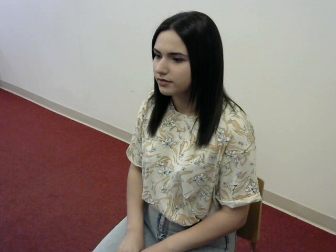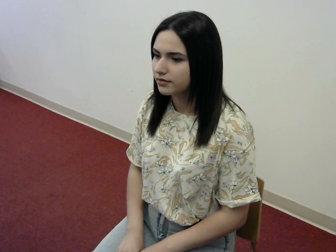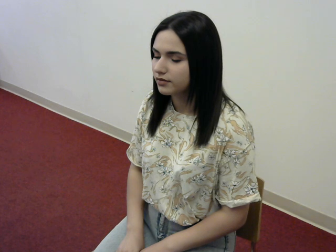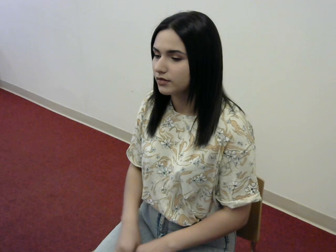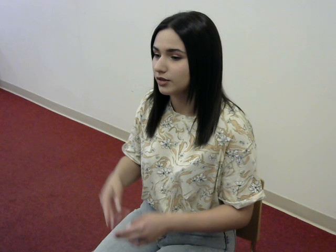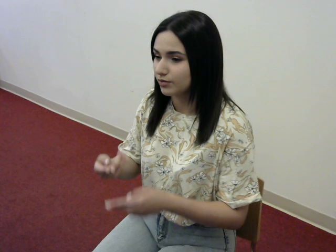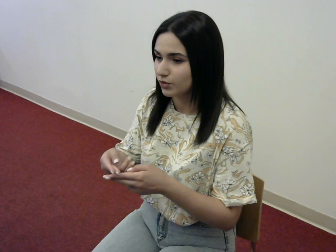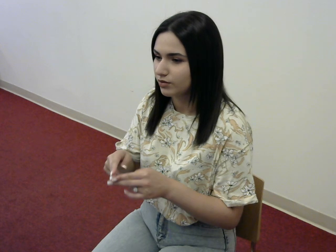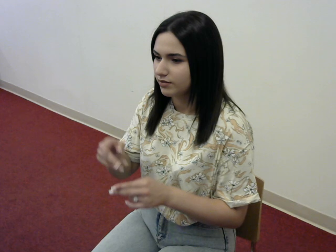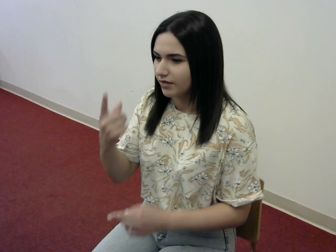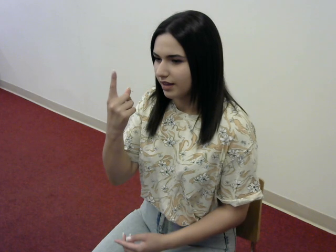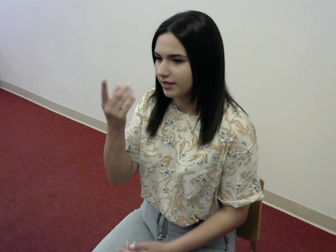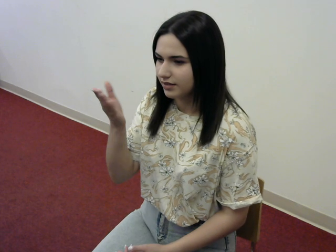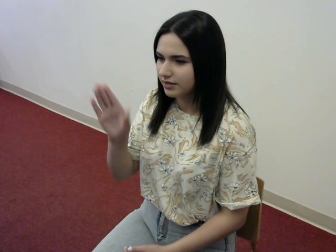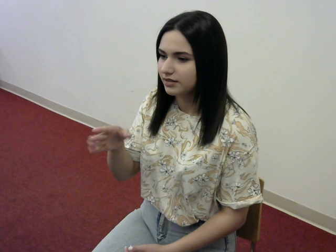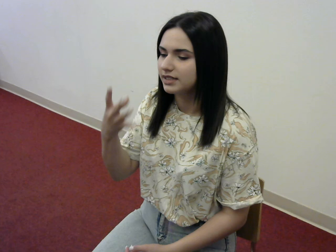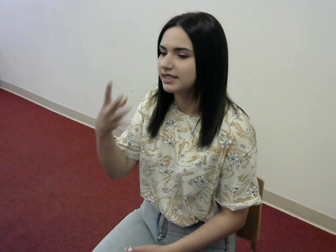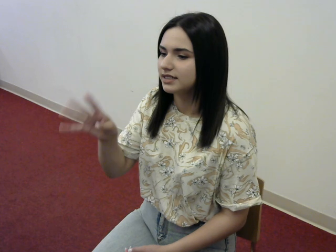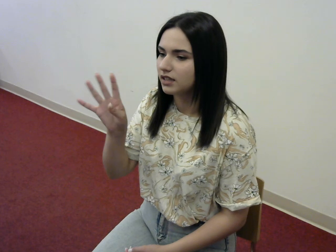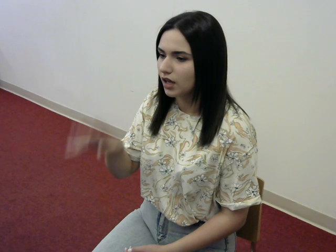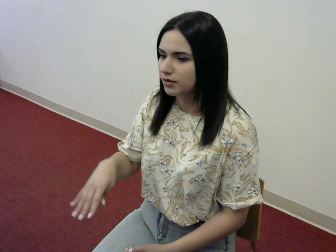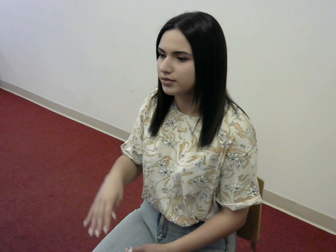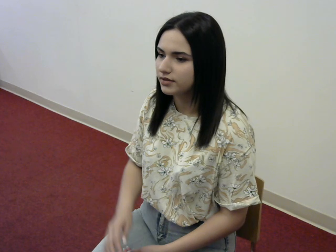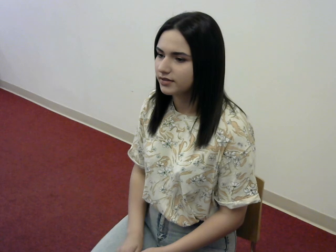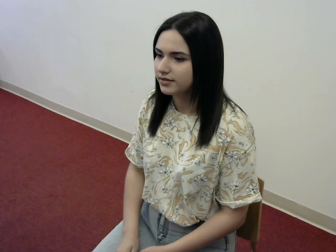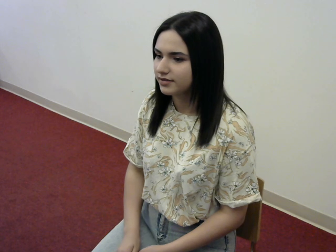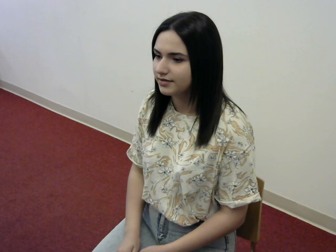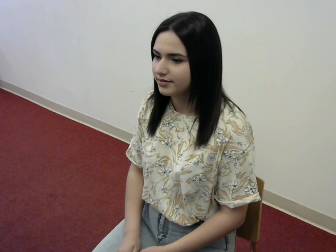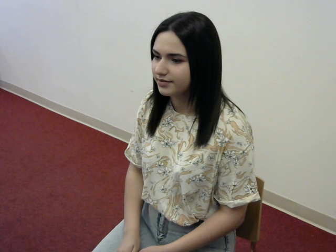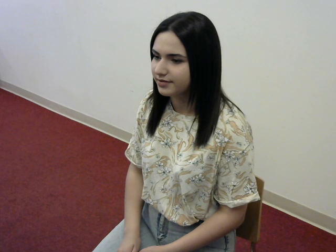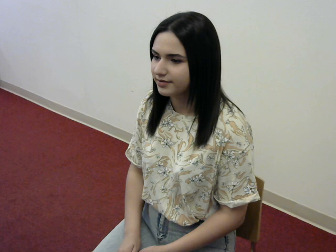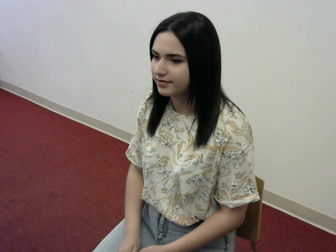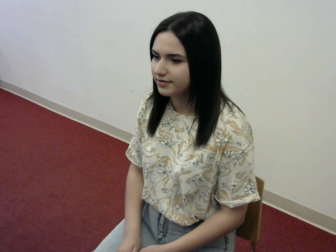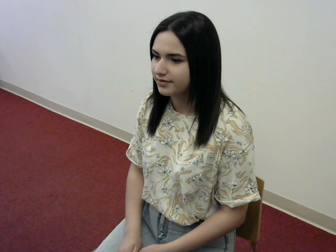Bunun bir dənəsi 40 qəpikdir